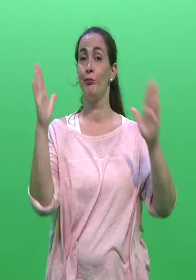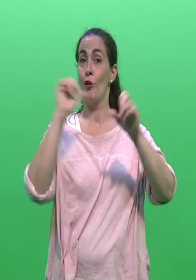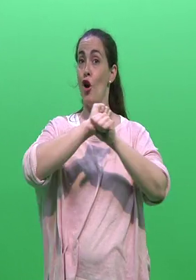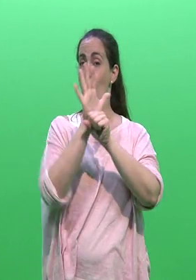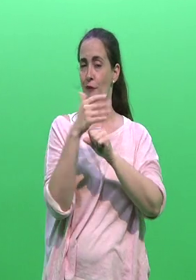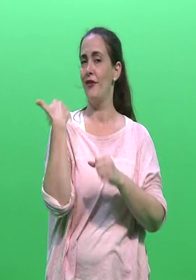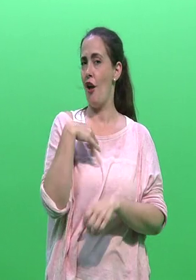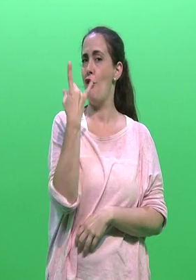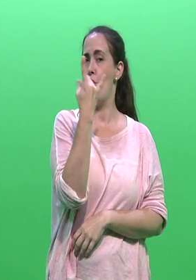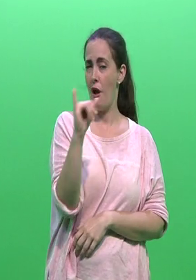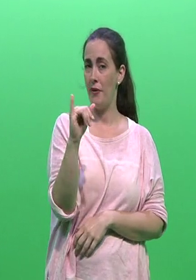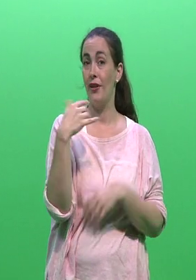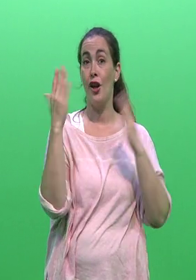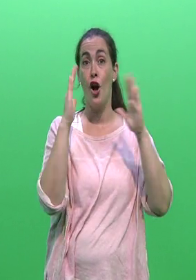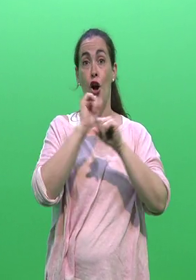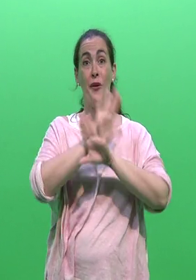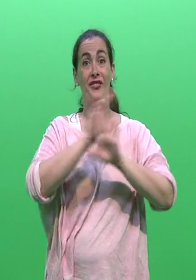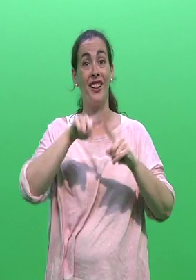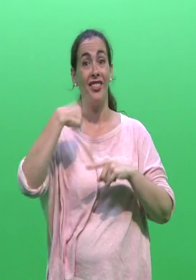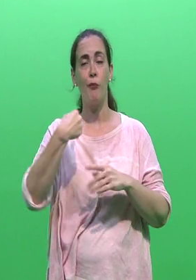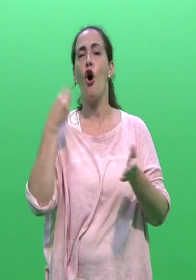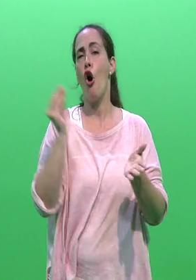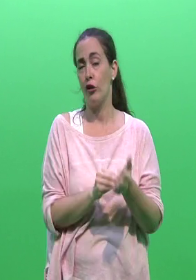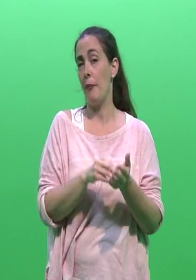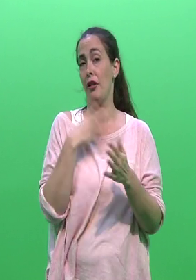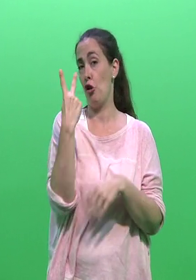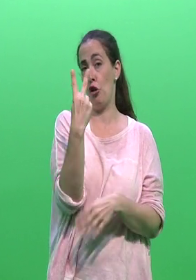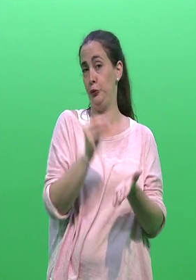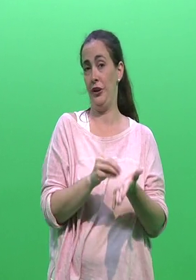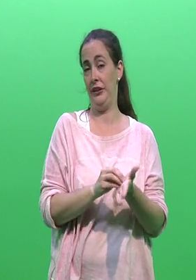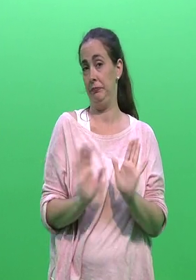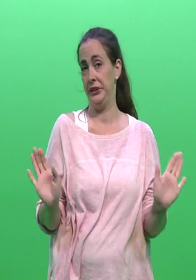Durant l'època de la Covid, vaig agafar el virus una vegada. Després de la Covid, l'he tingut dues vegades.